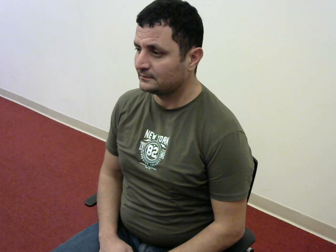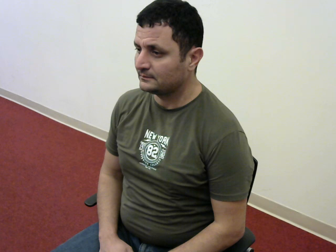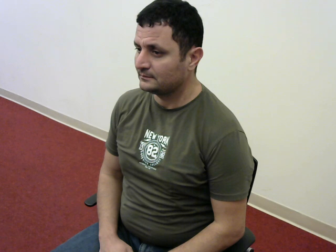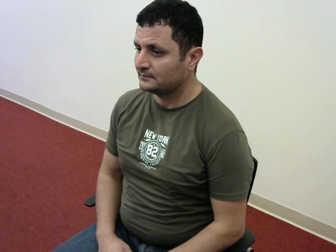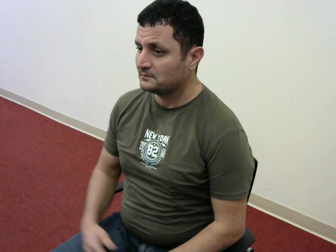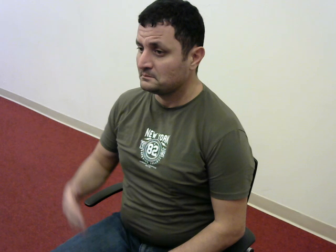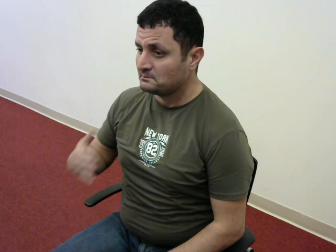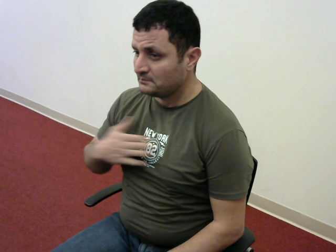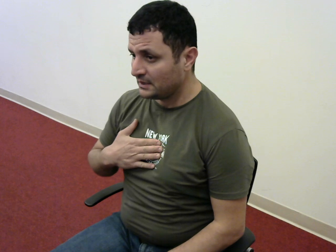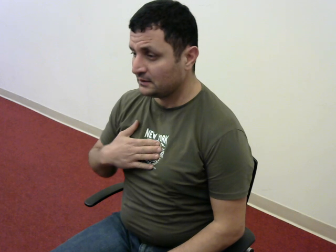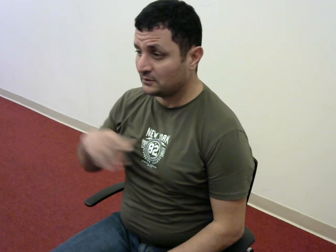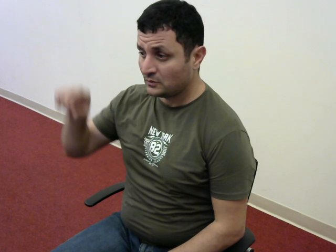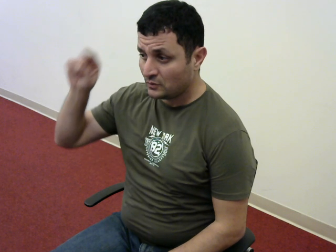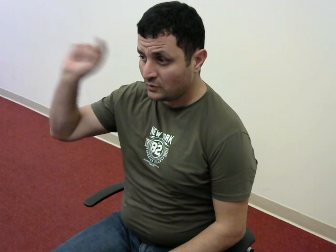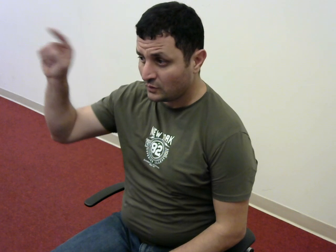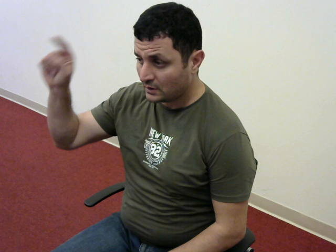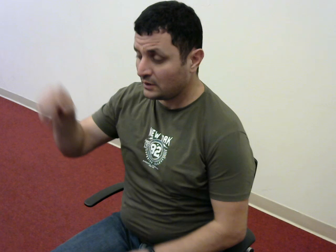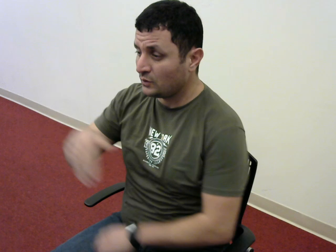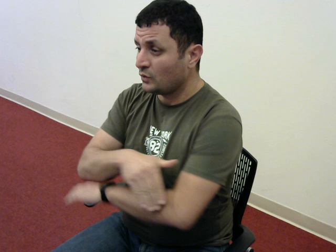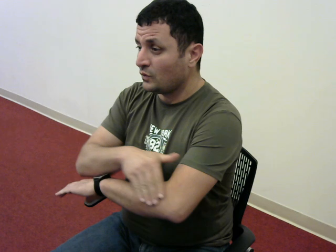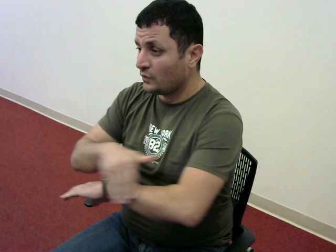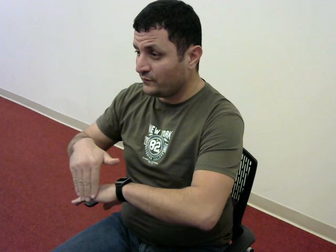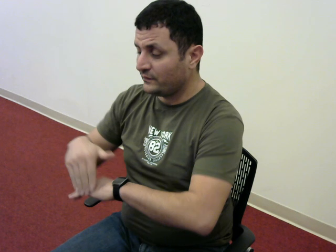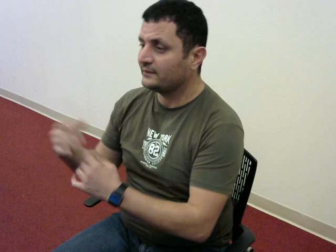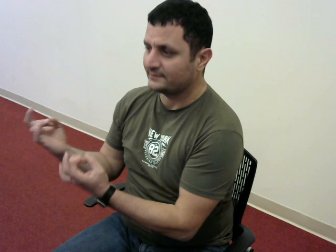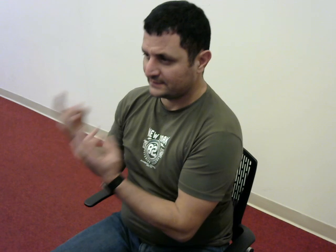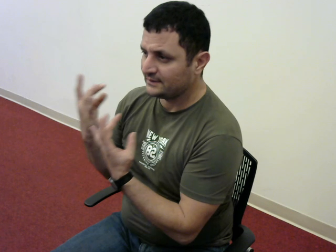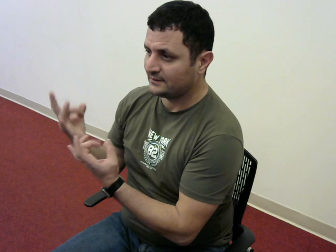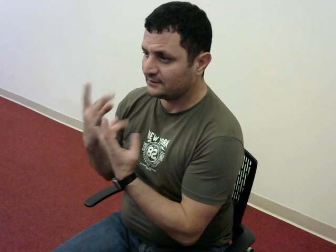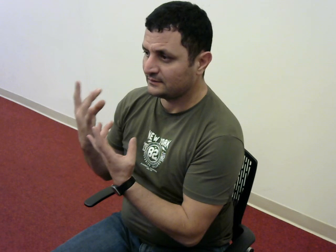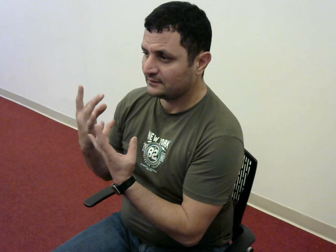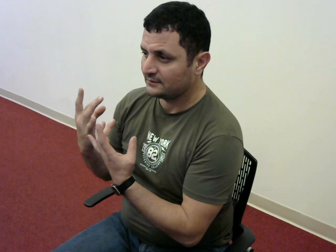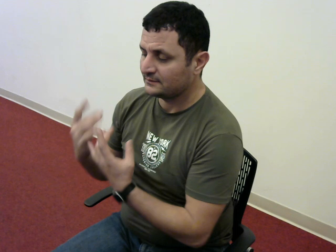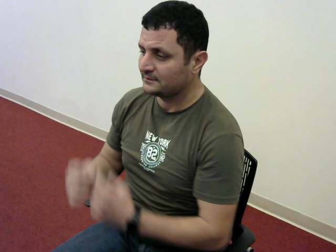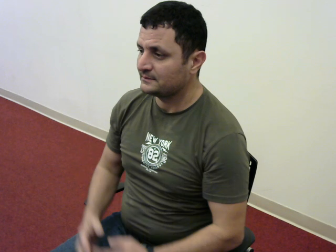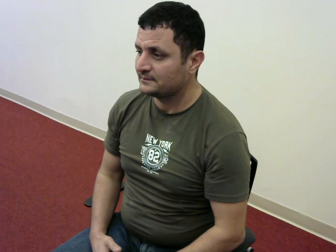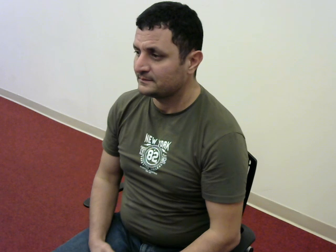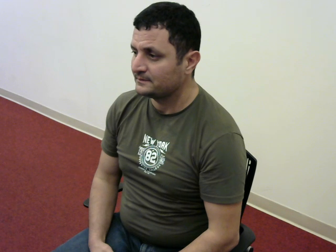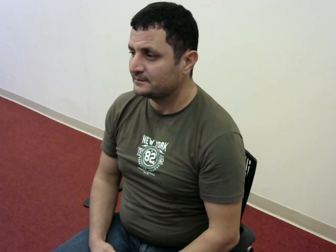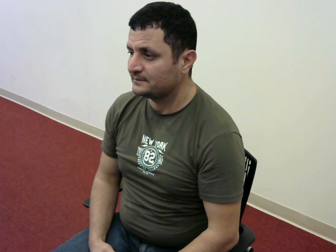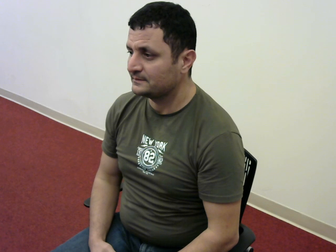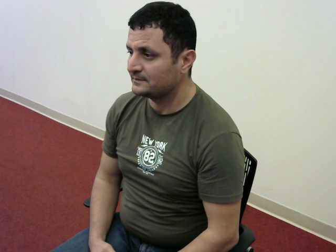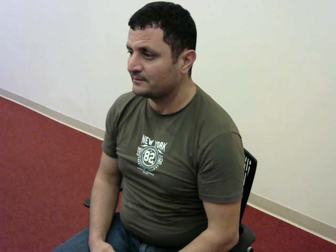Mənə oranın ünvanını deyin